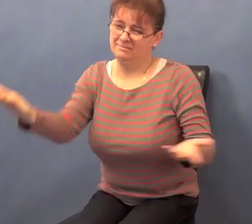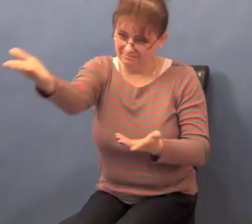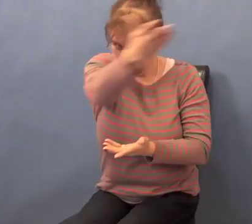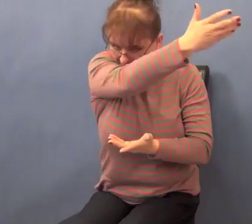No widzisz.